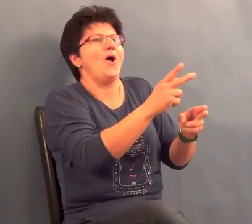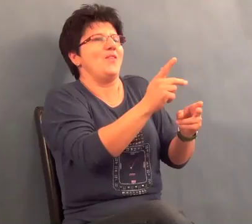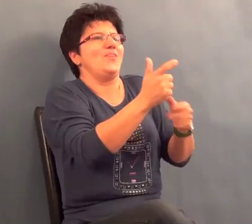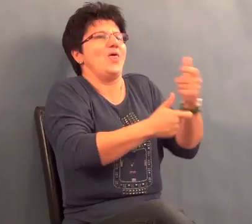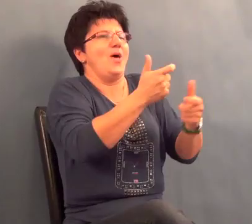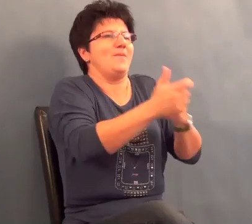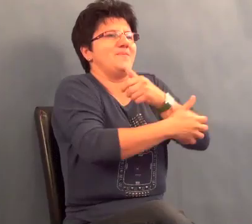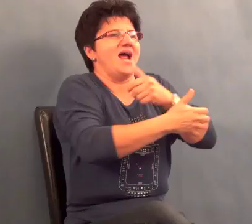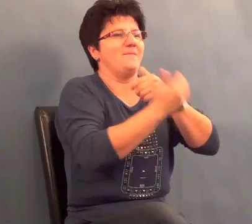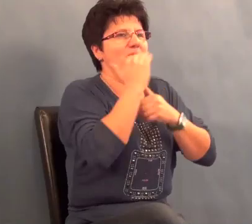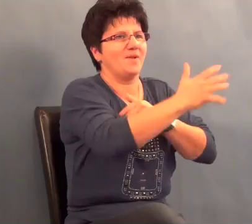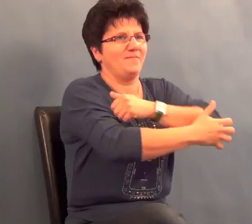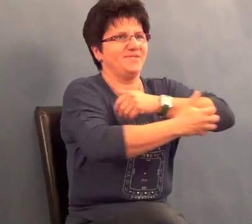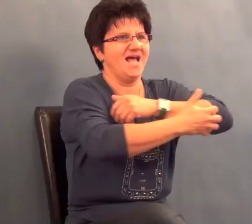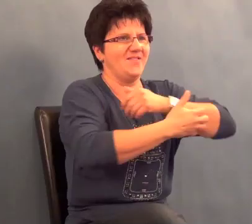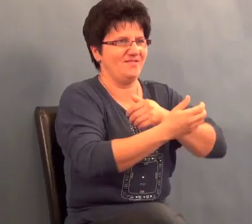Bo ta pani jest biedna.